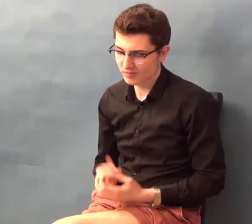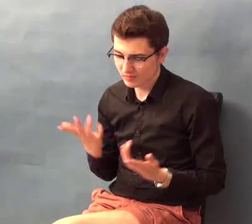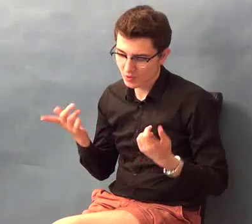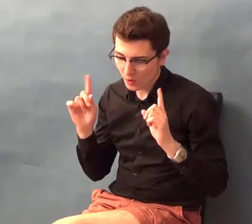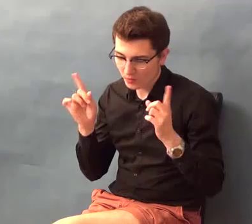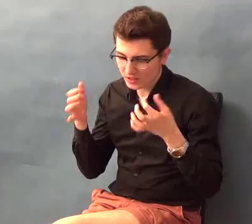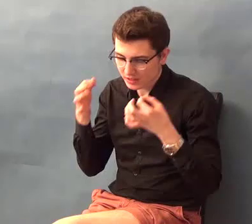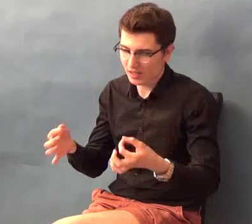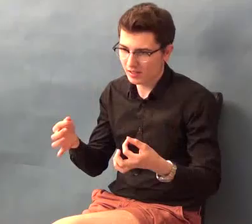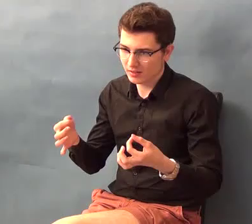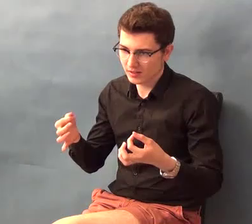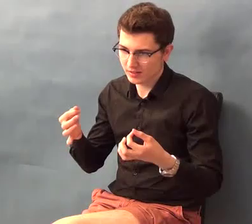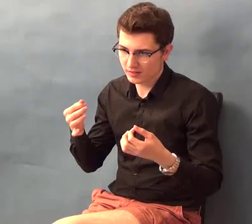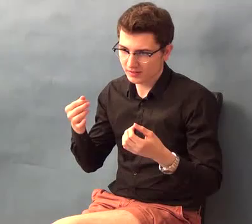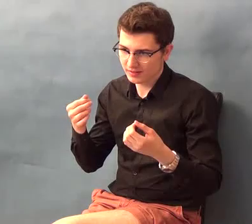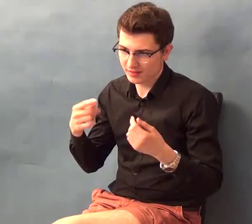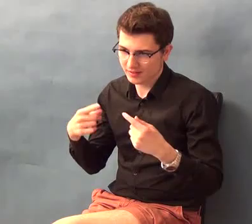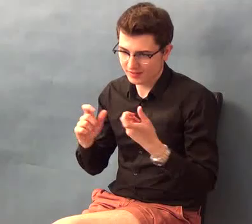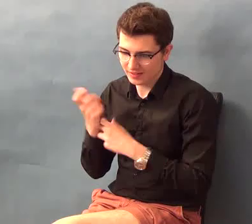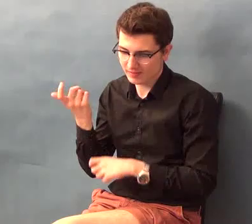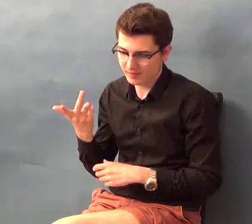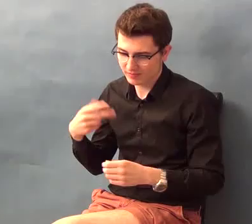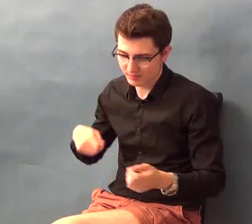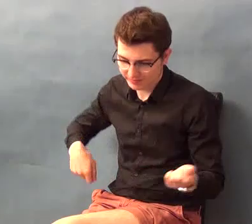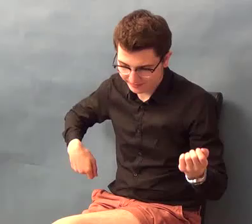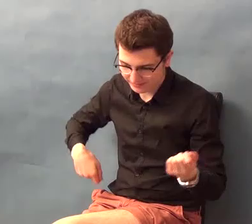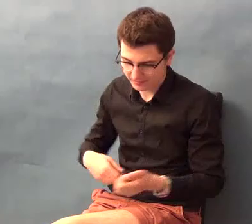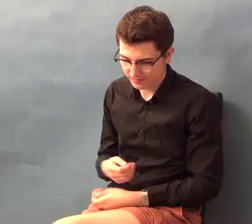Trzeba uważać na samochód, żeby nie było wypadku.